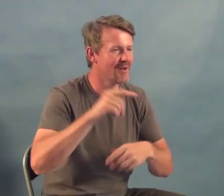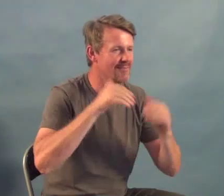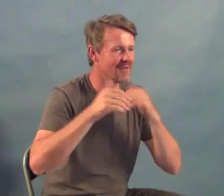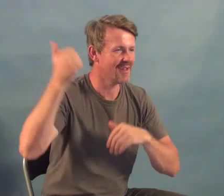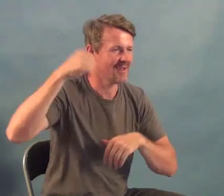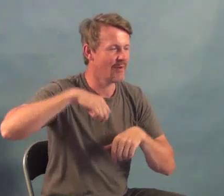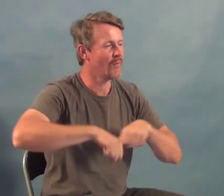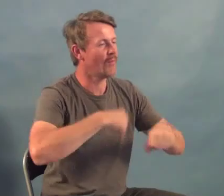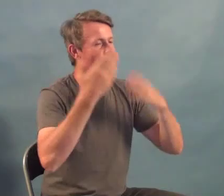Tam był taki rower rekreacyjny.